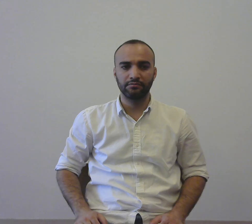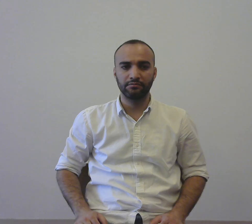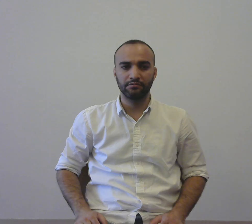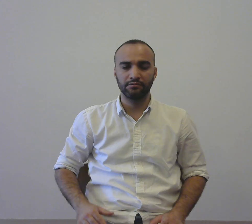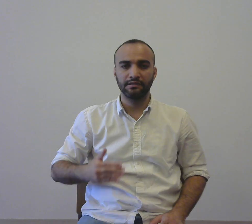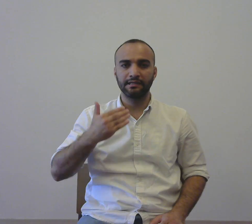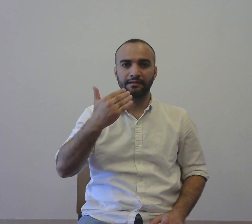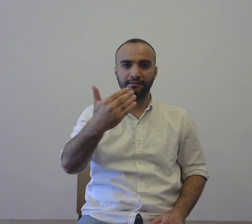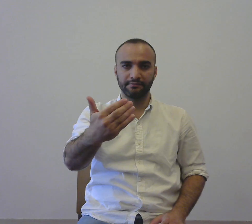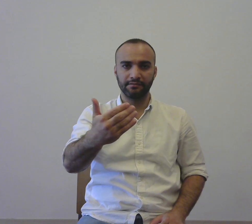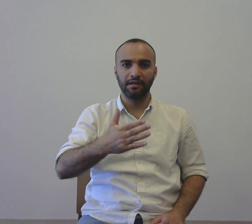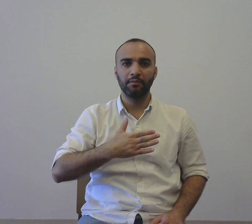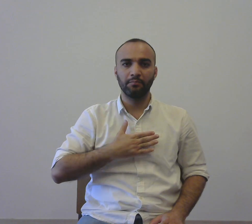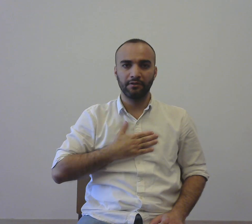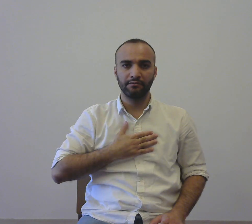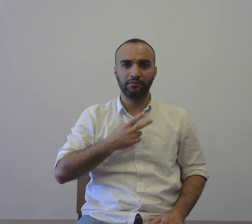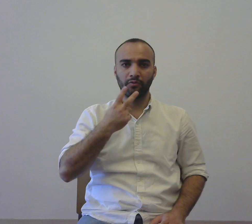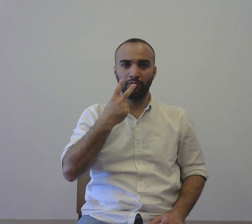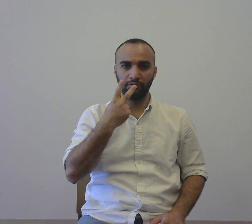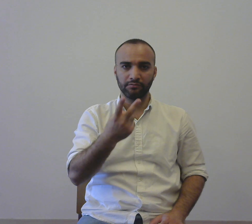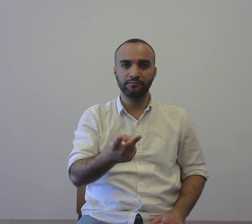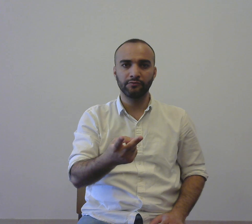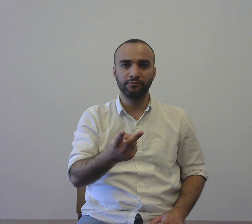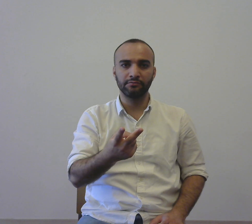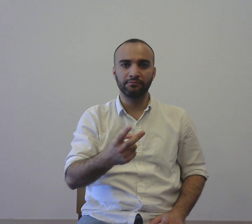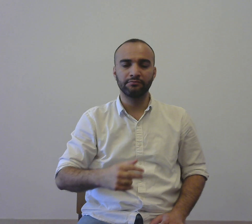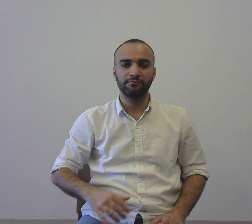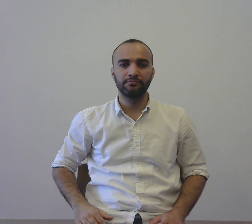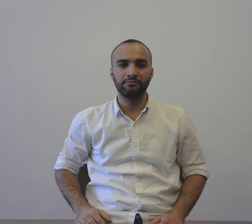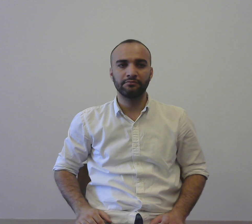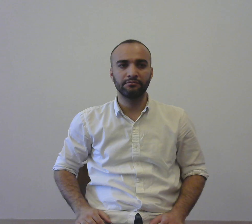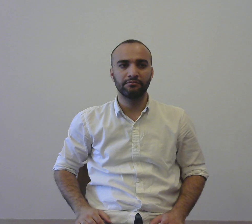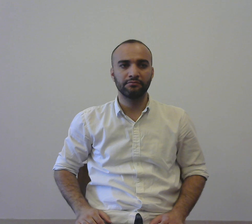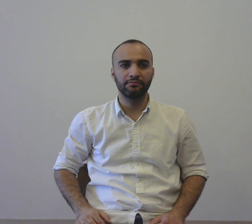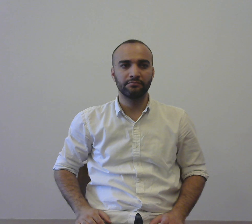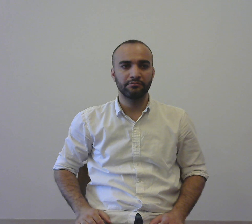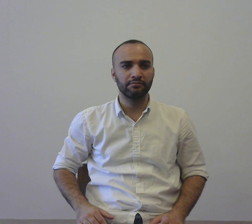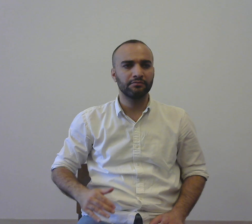Siz məni görürsünüzmü?